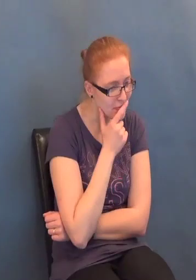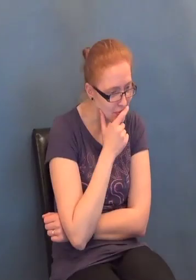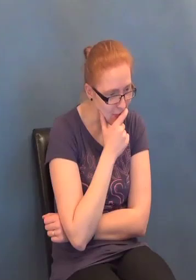Poczekaj.